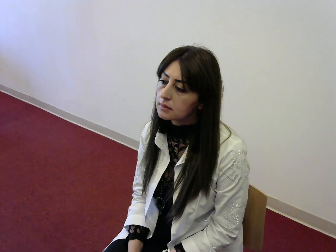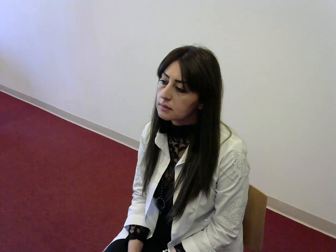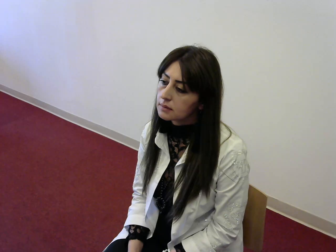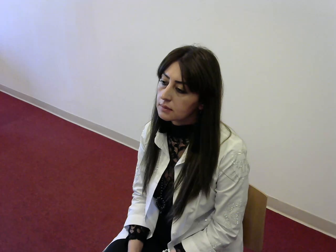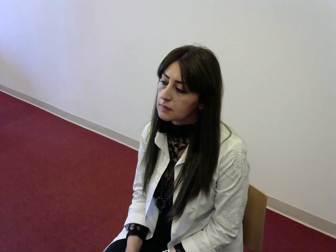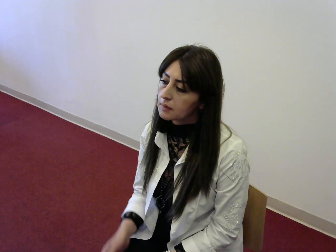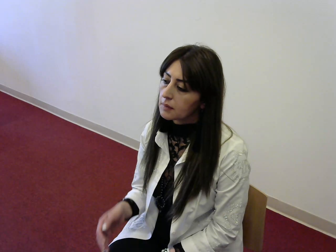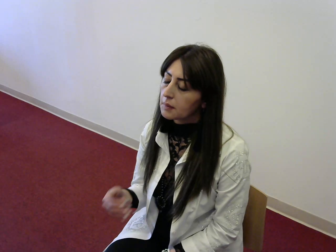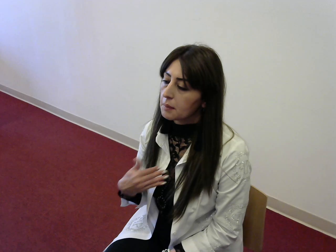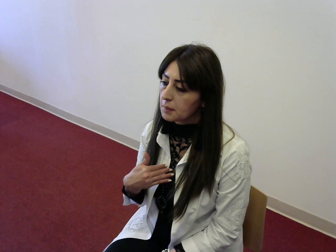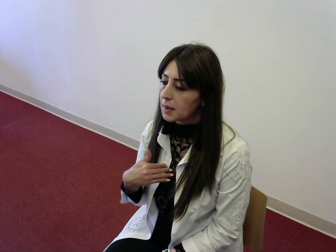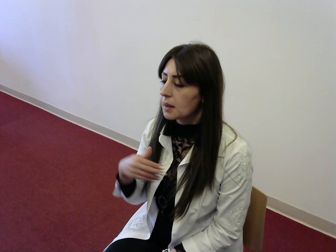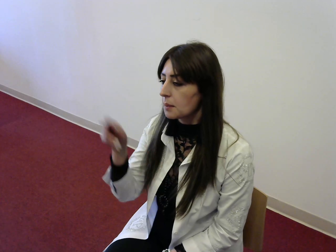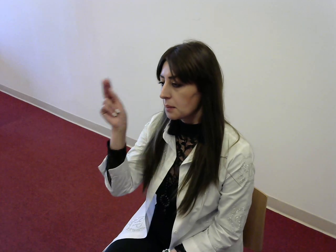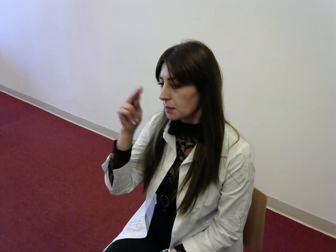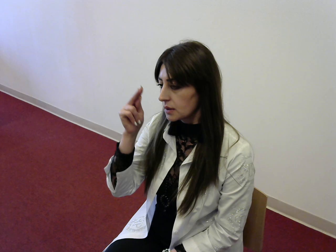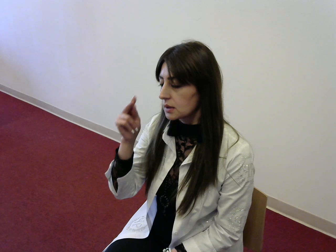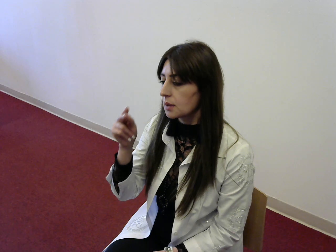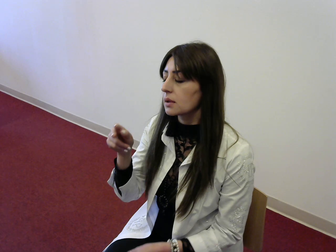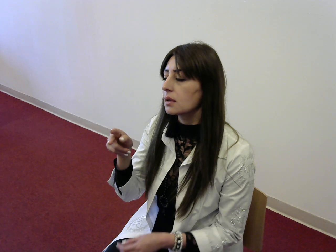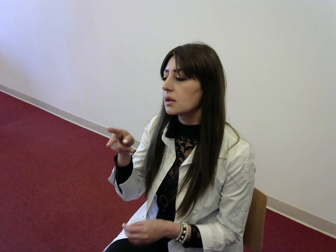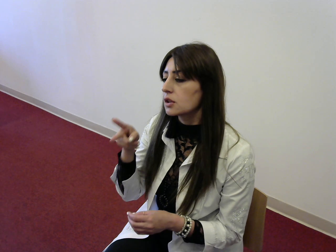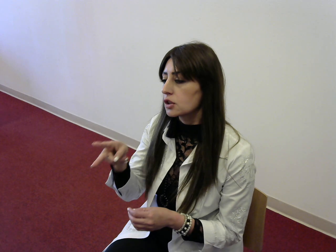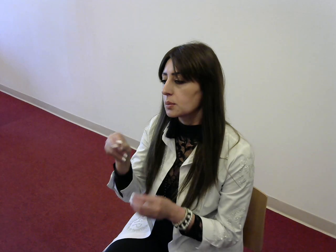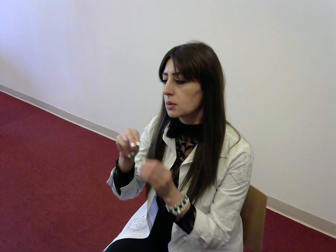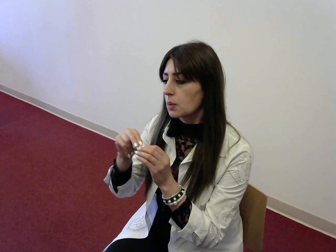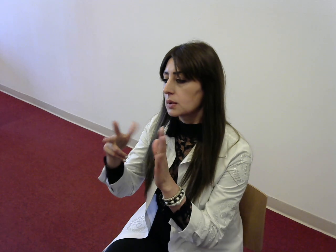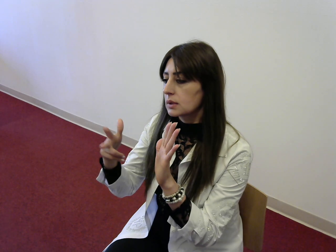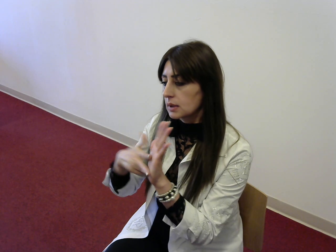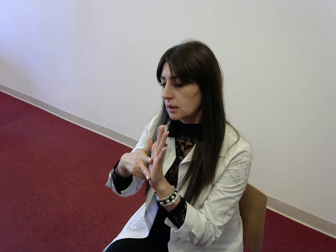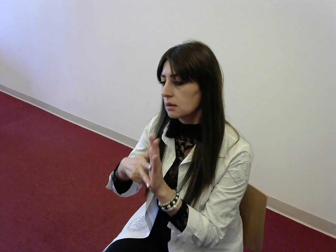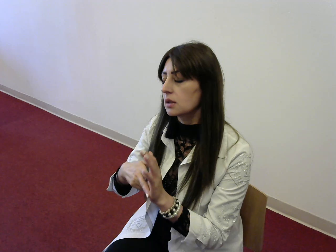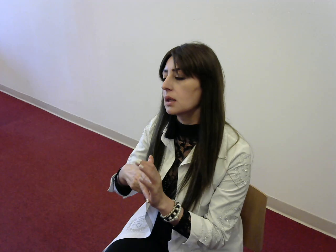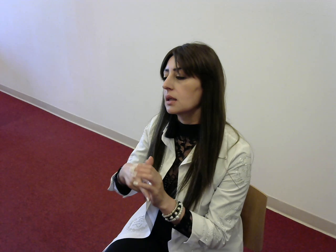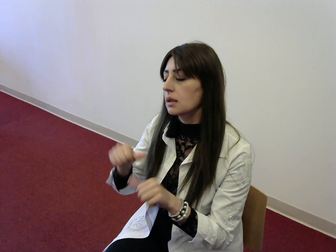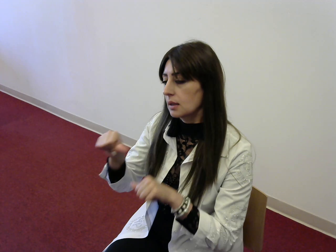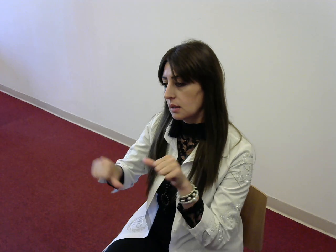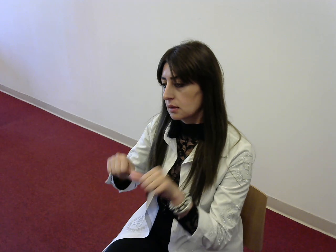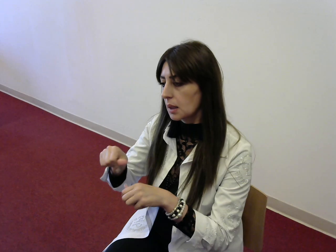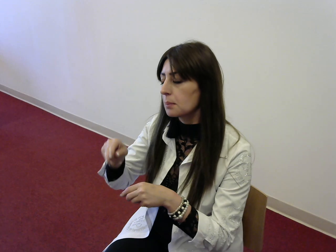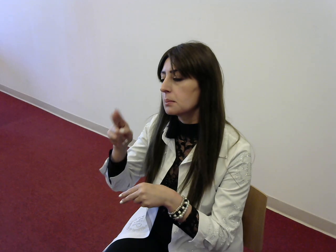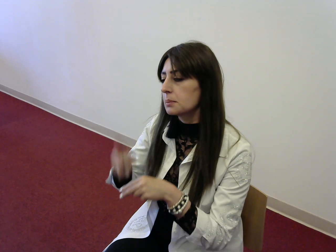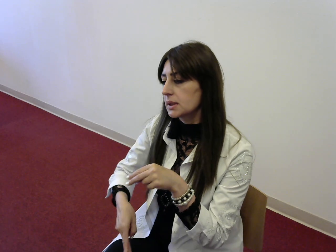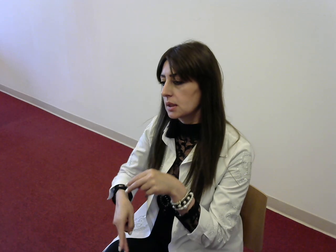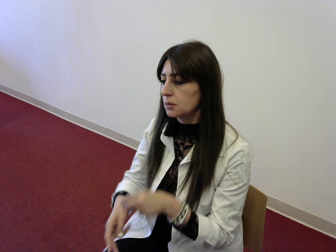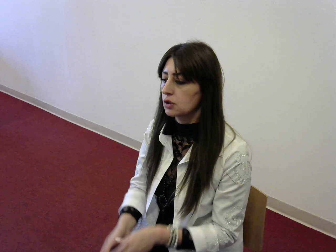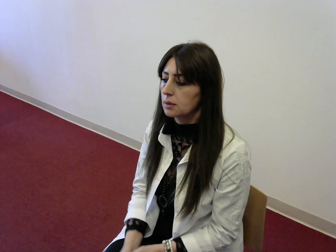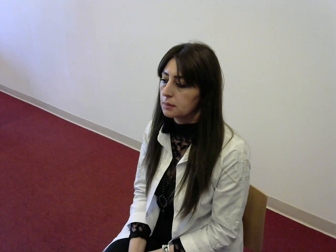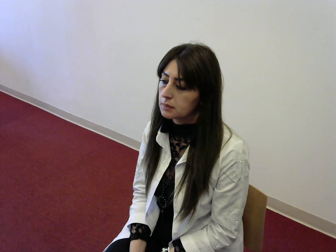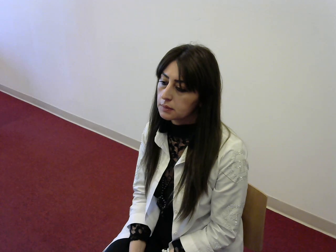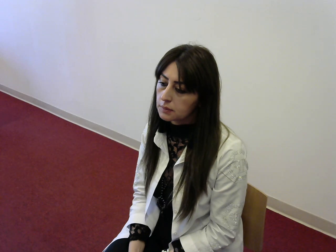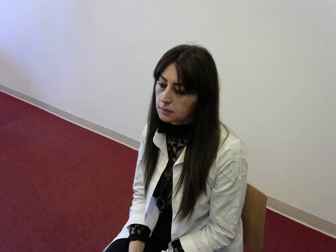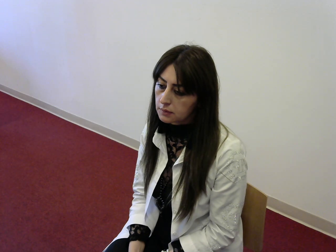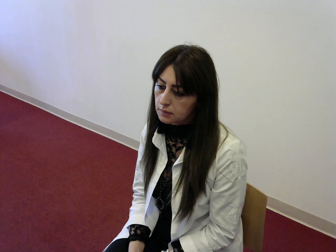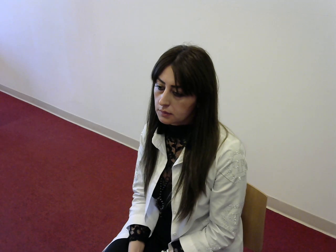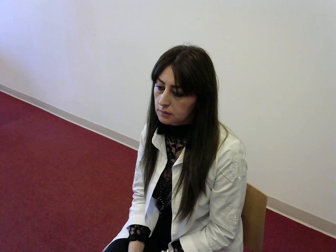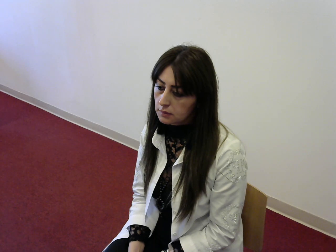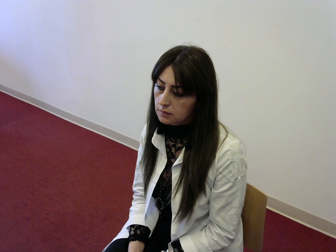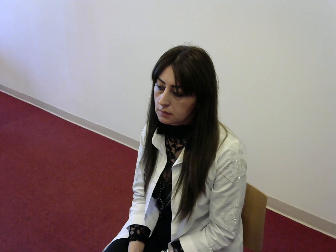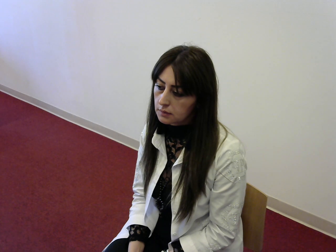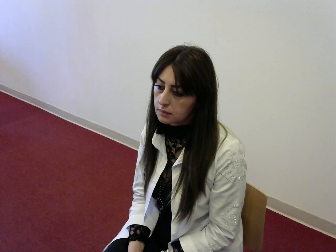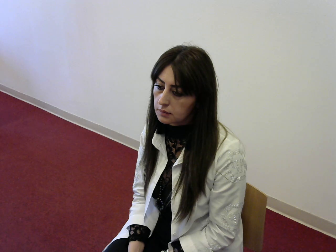Mən məktəbi 2018-ci ildə bitirmişəm